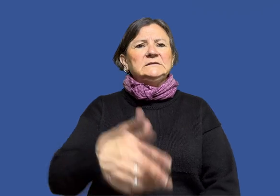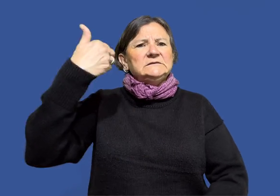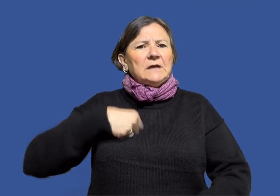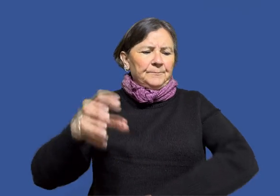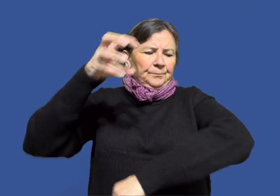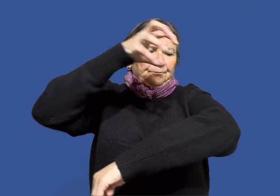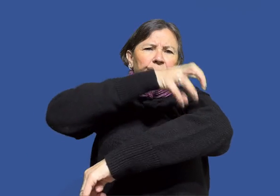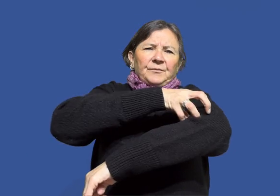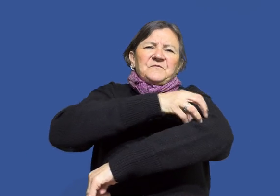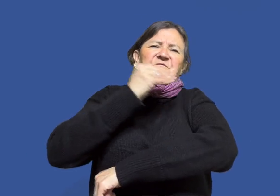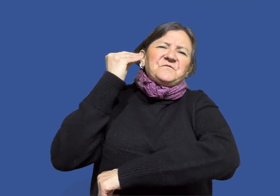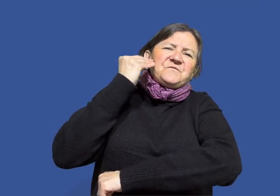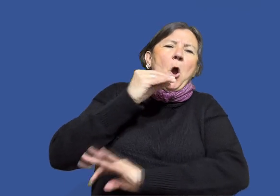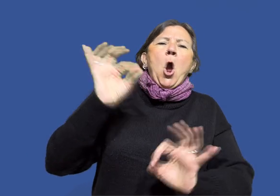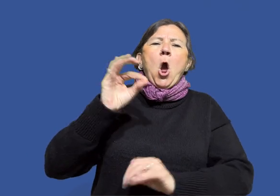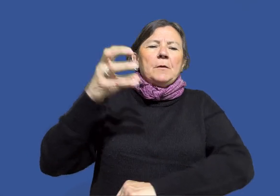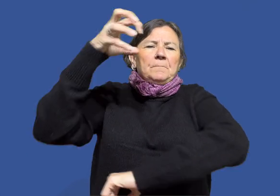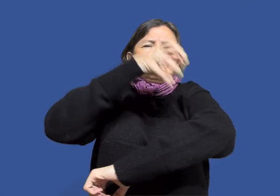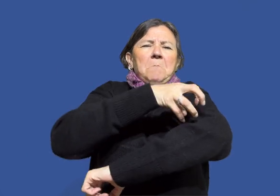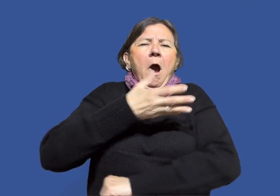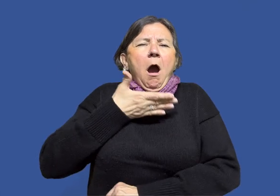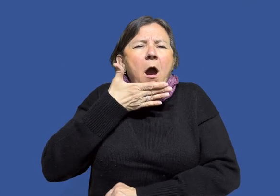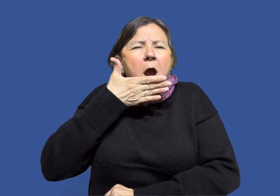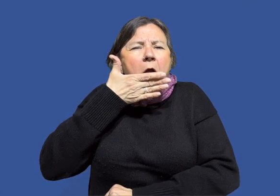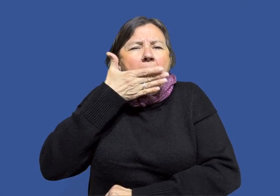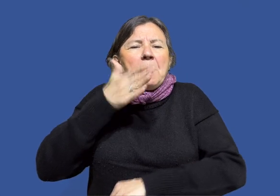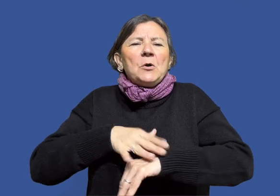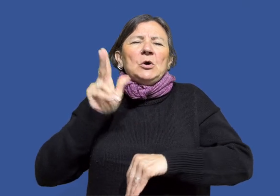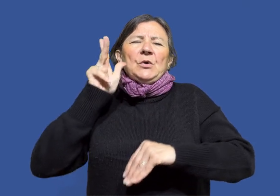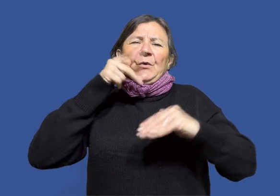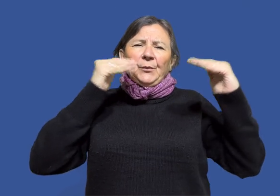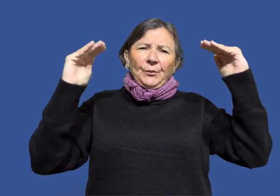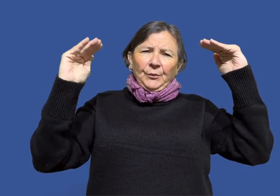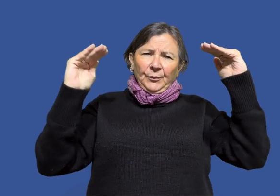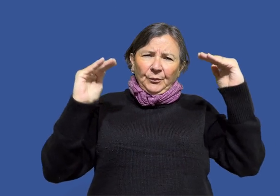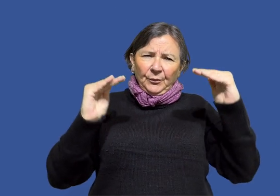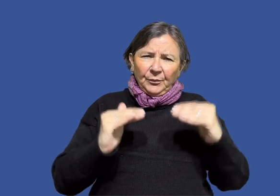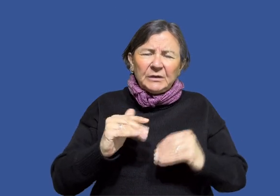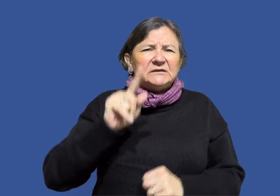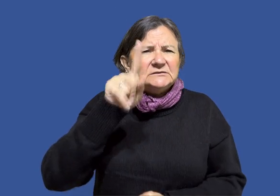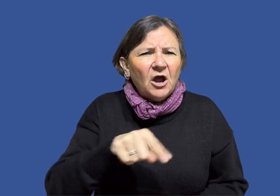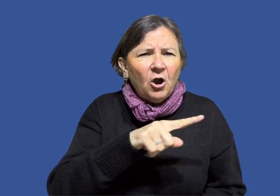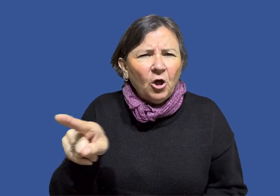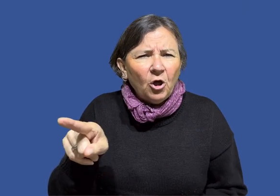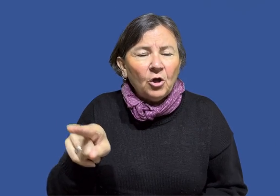Si has aplicat fred o calor sobre la zona, ha alleujat el dolor?